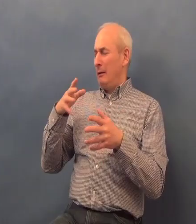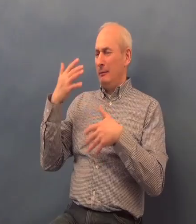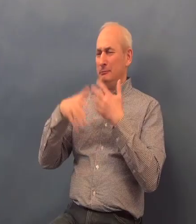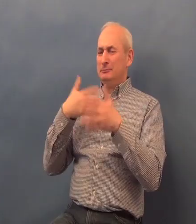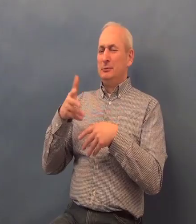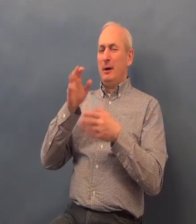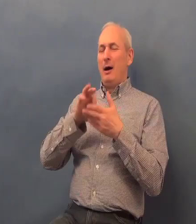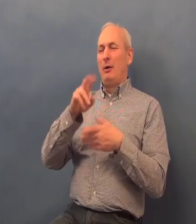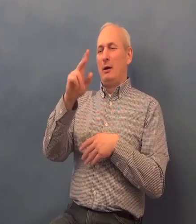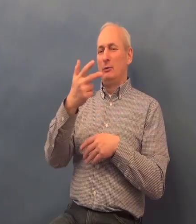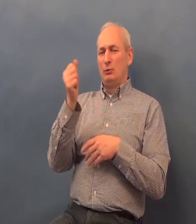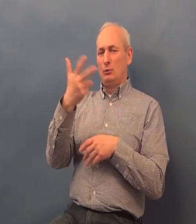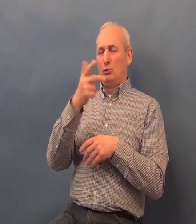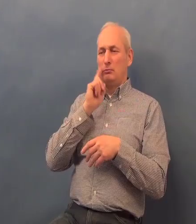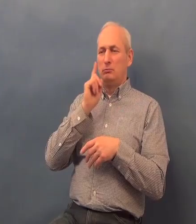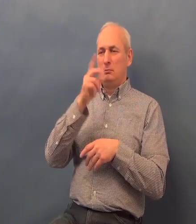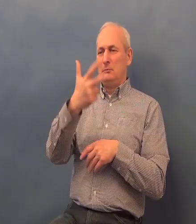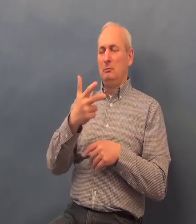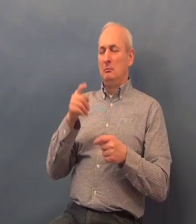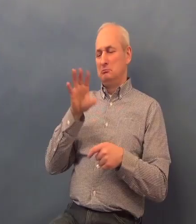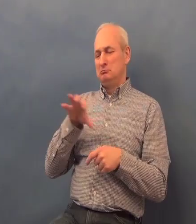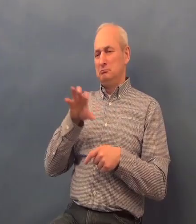Akurat niedaleko stało trzech chłopców, widzieli, co się stało.